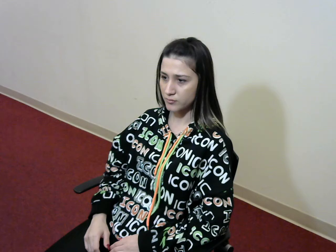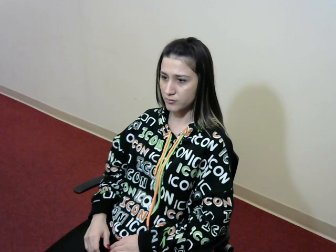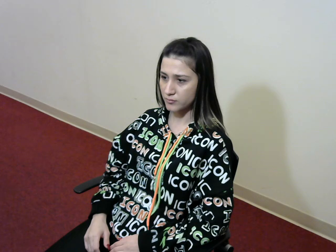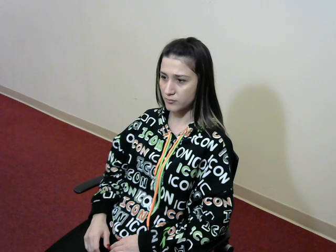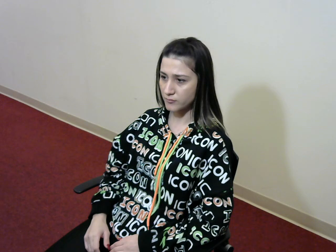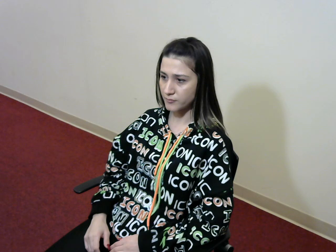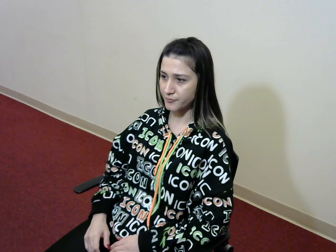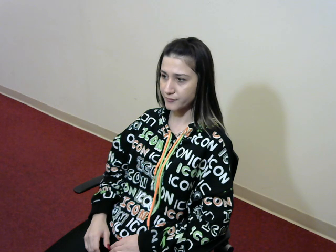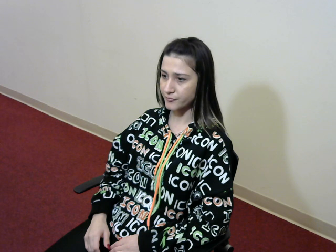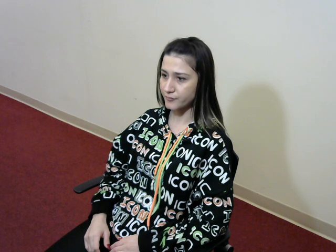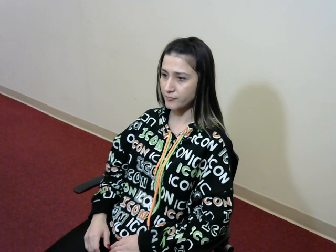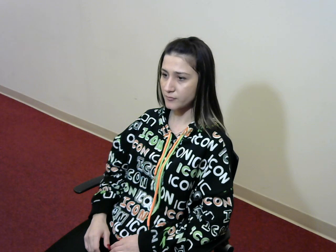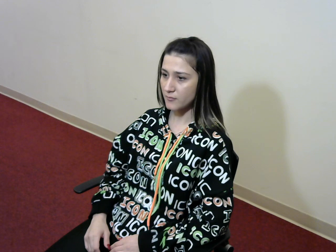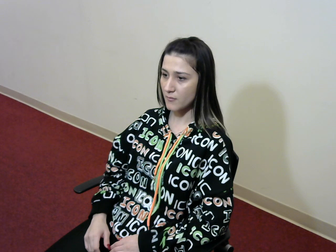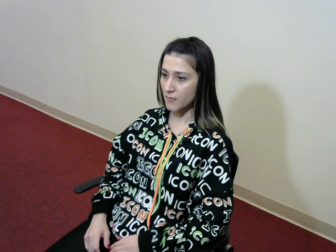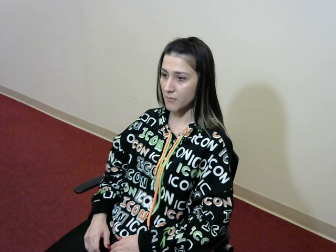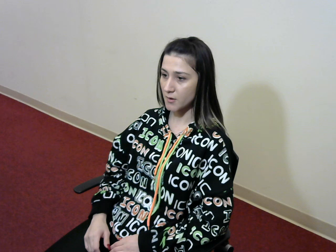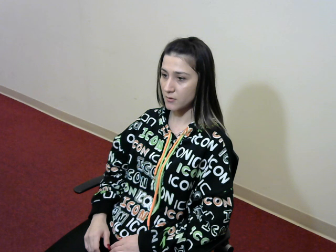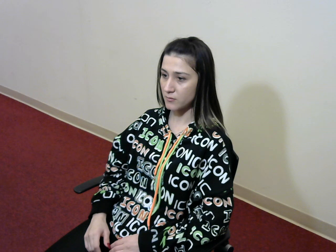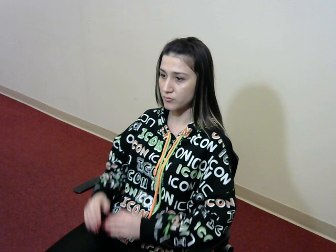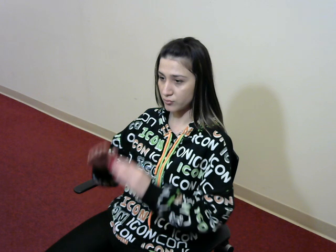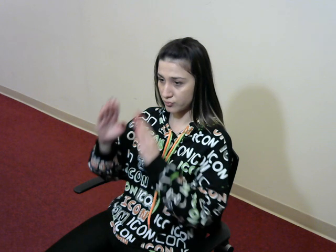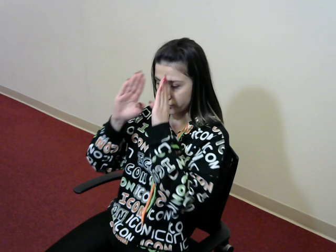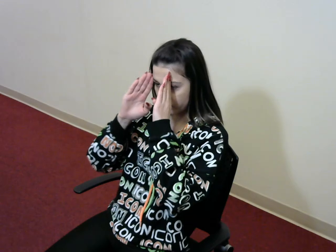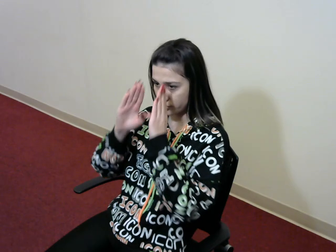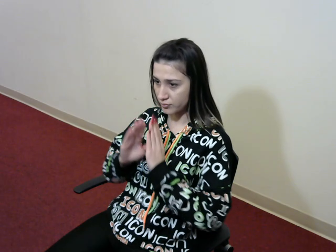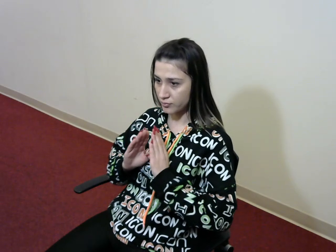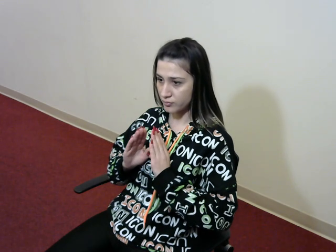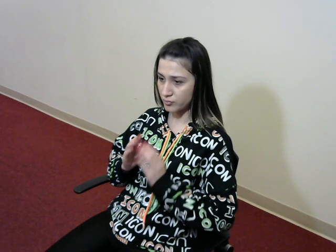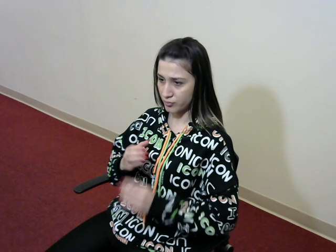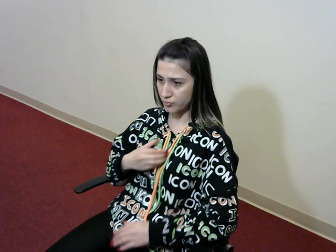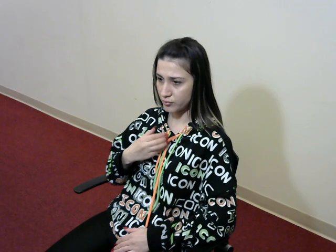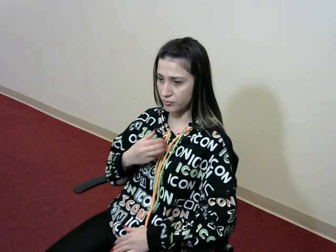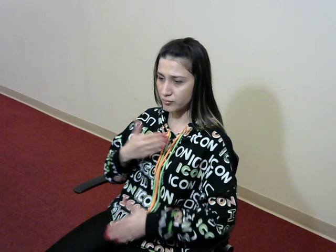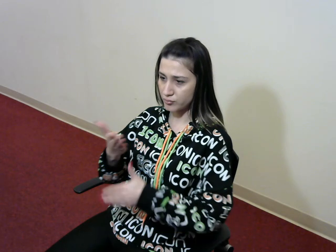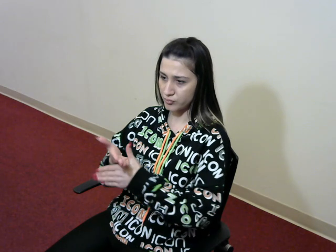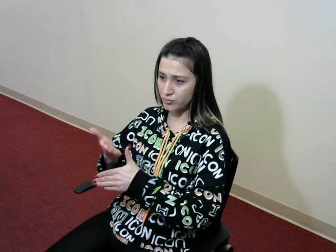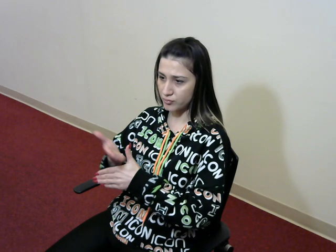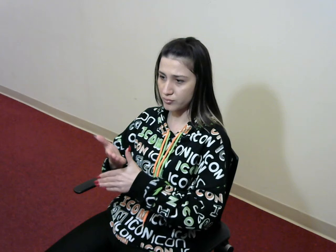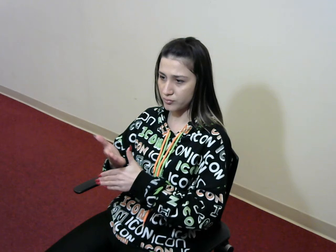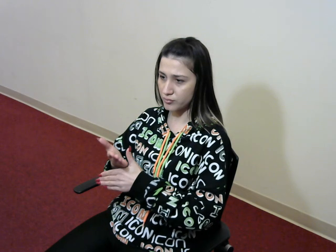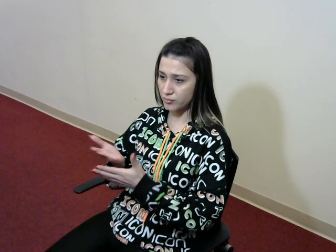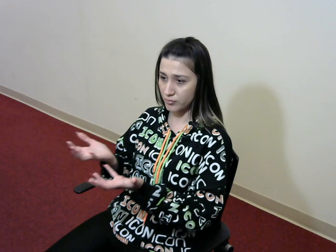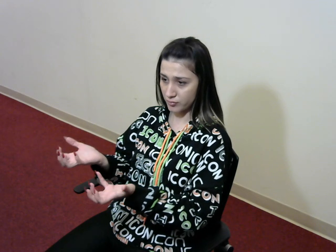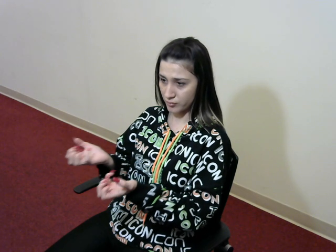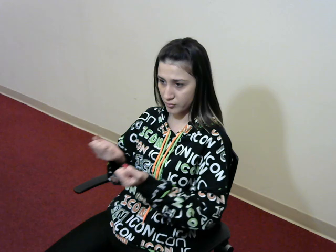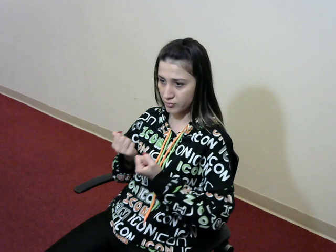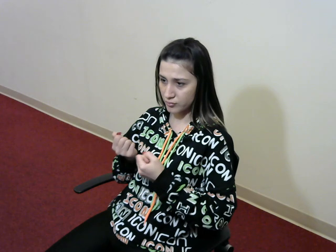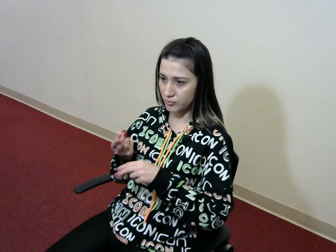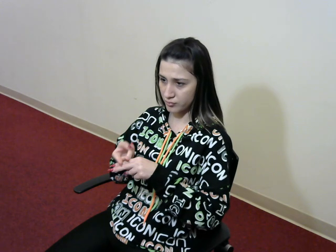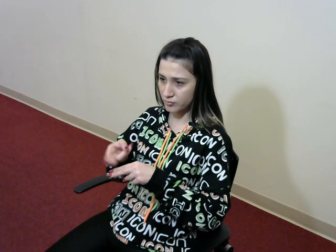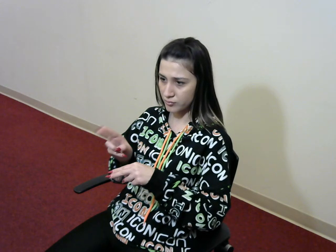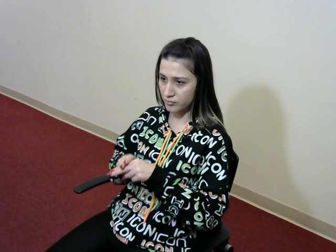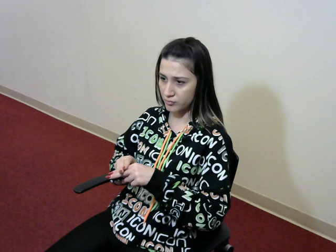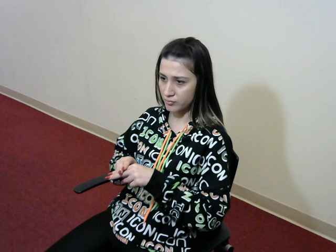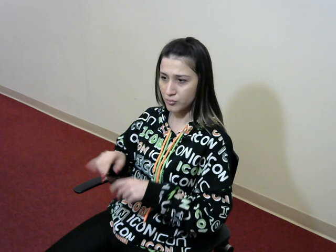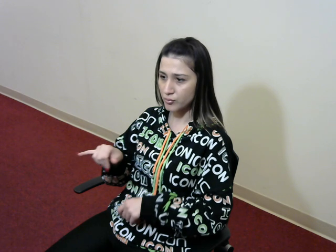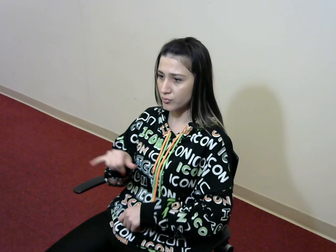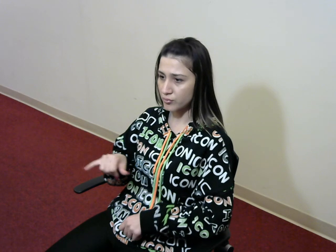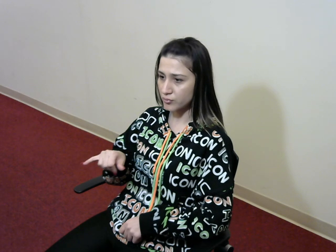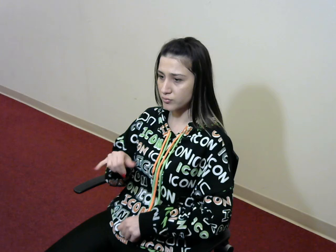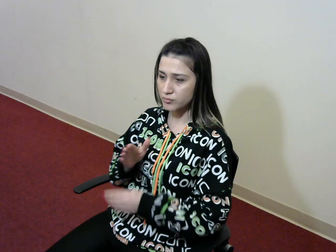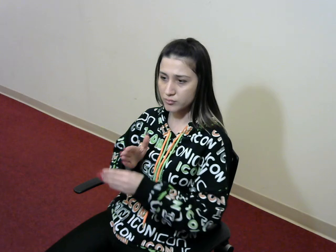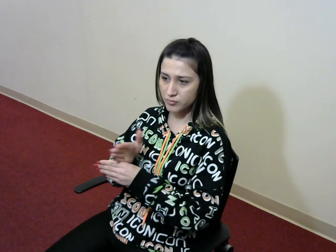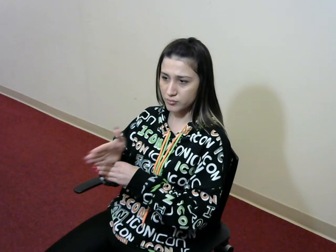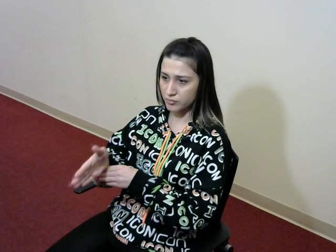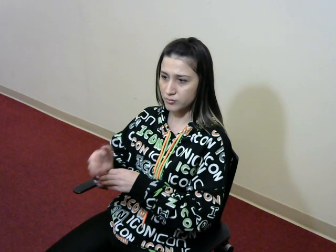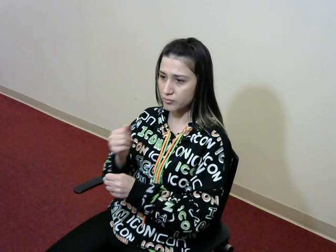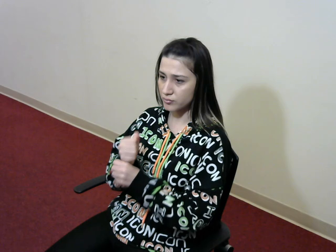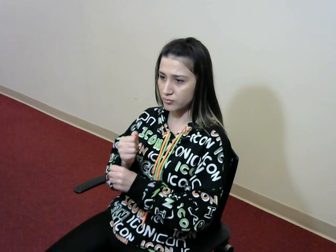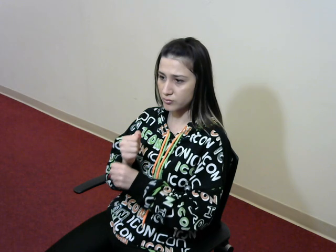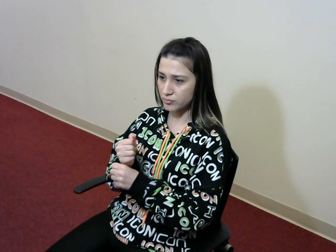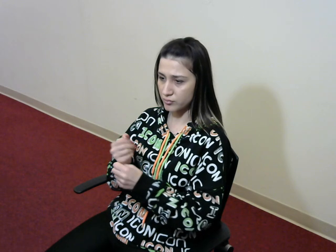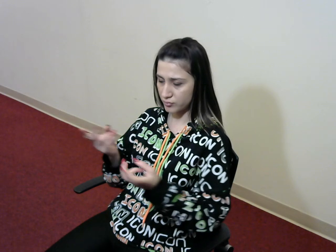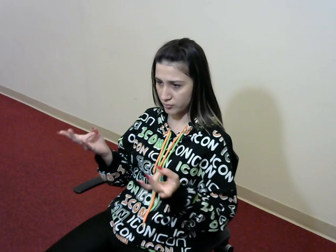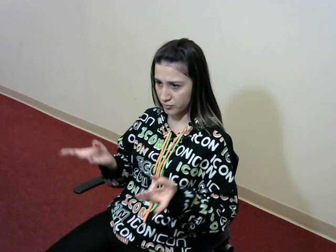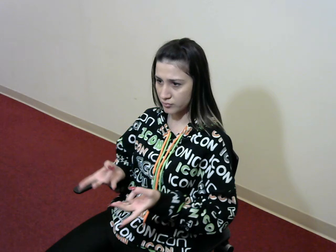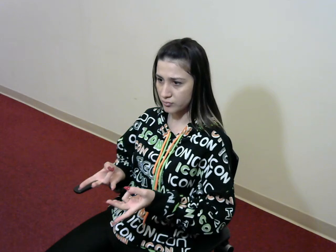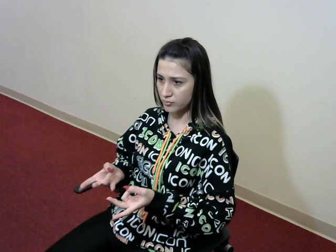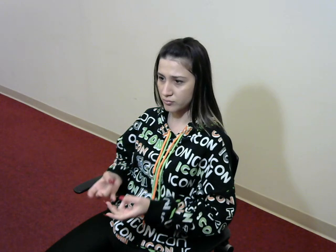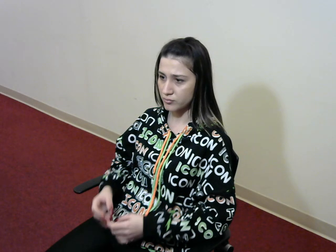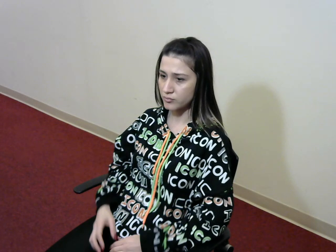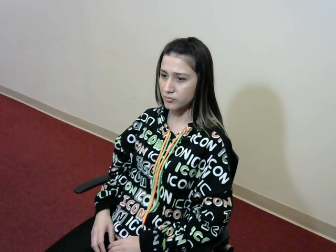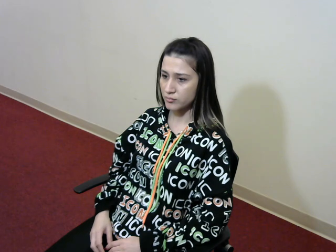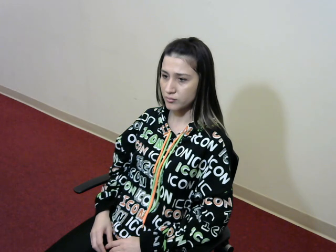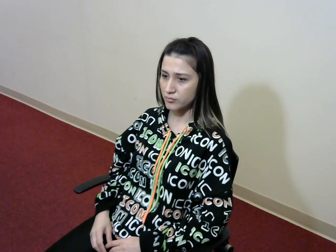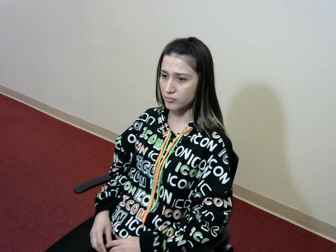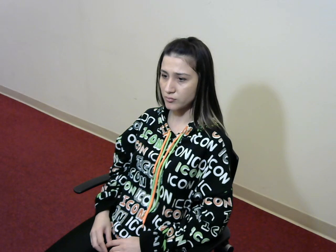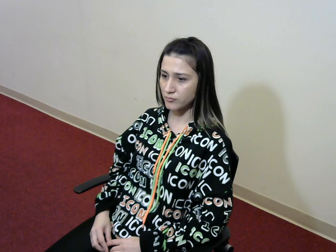Ünvanlı sosial yardım almaq üçün hara müraciət etmək lazımdır